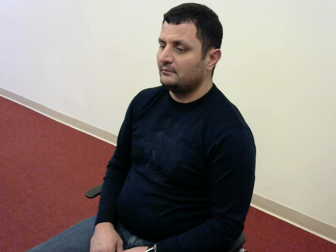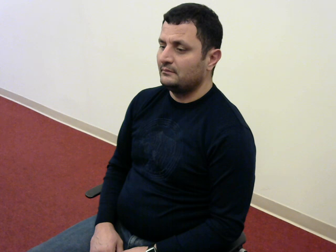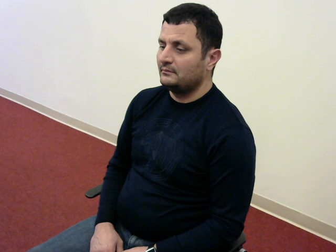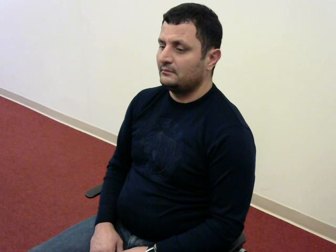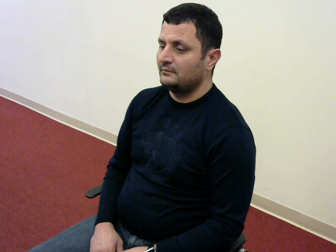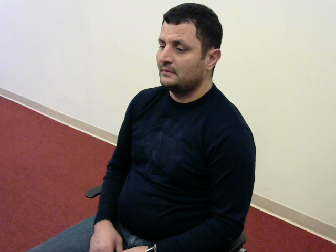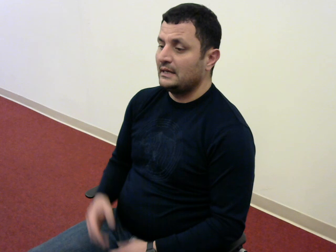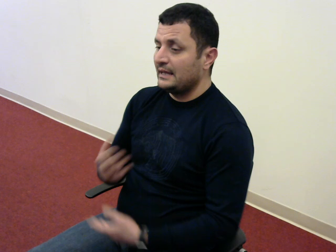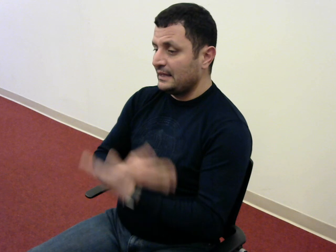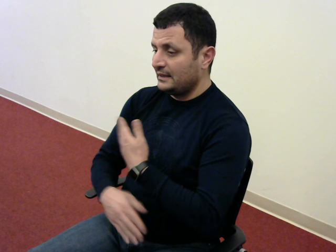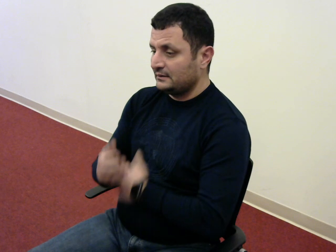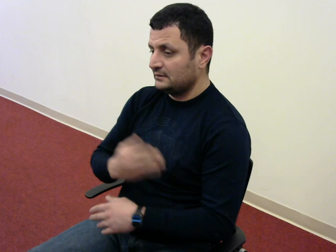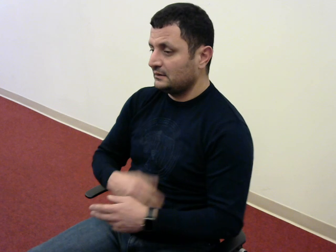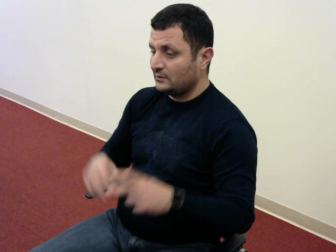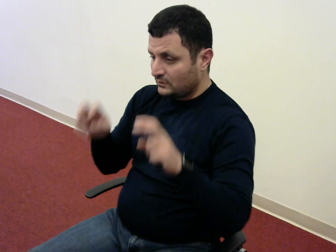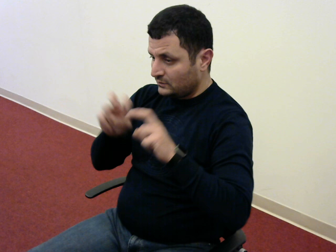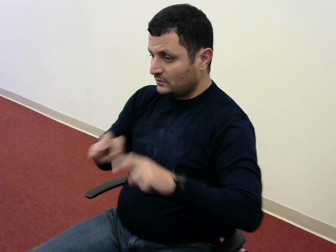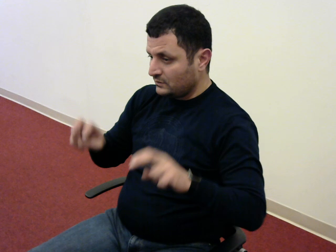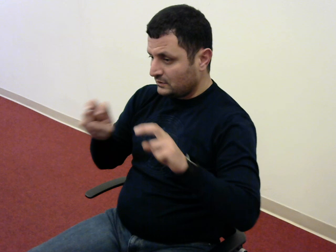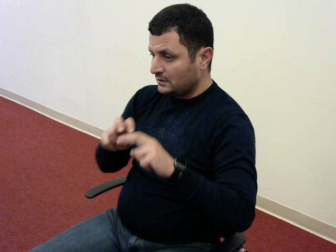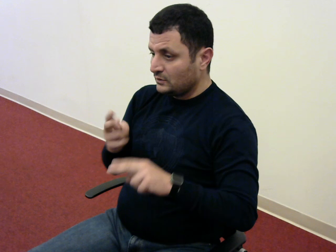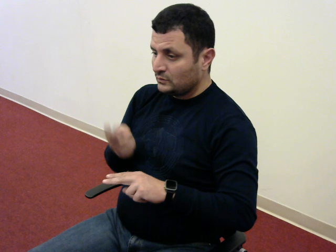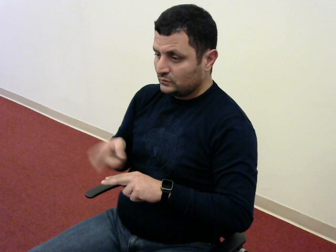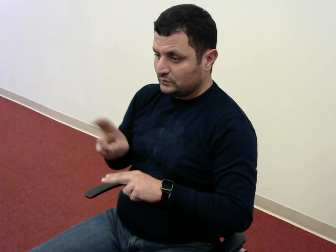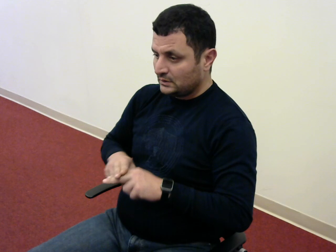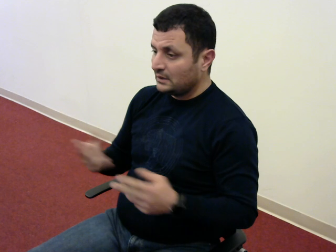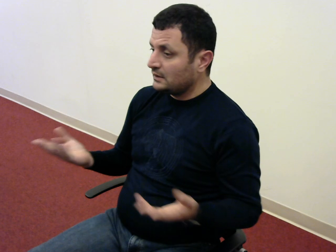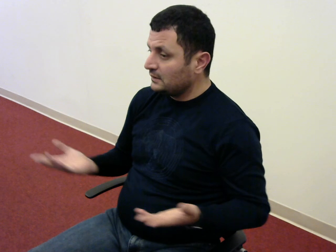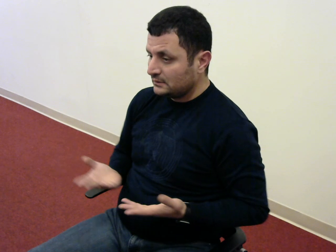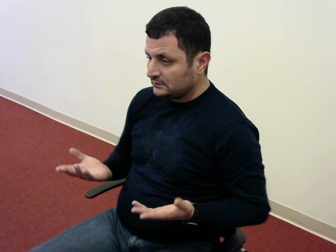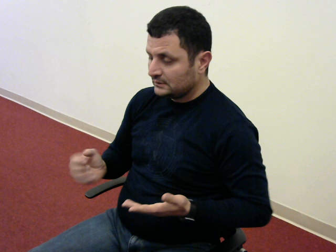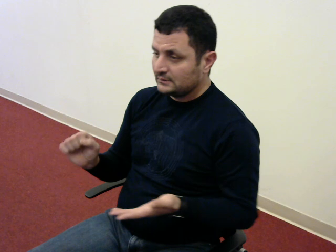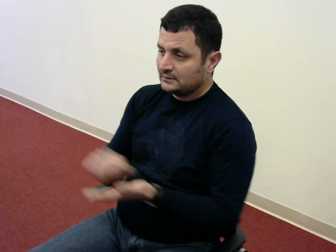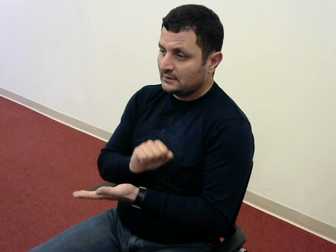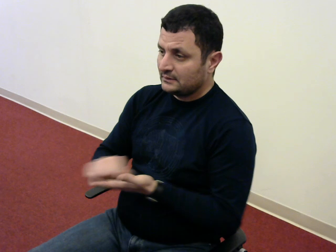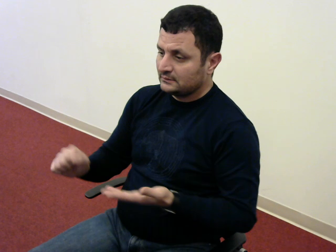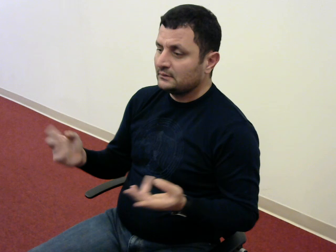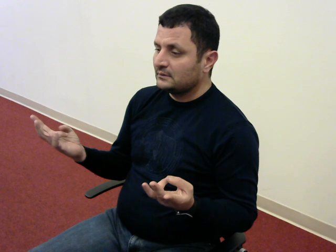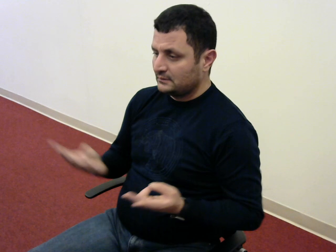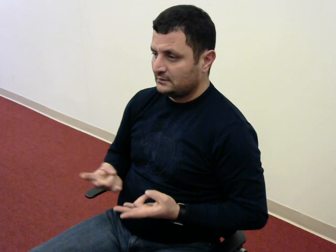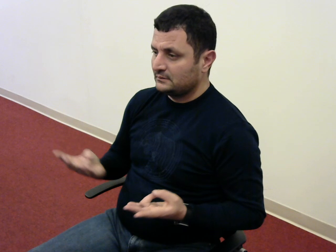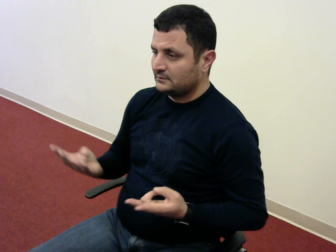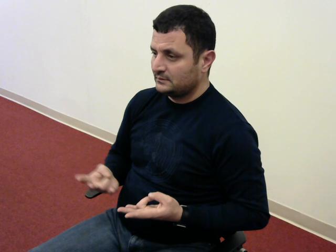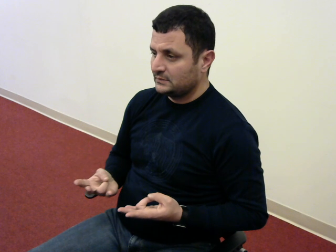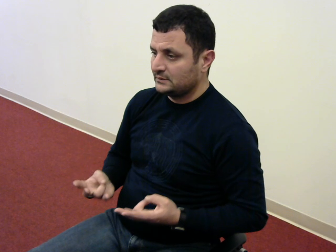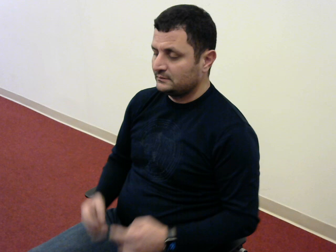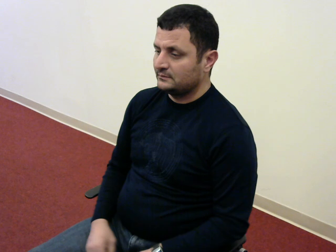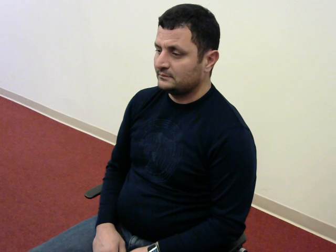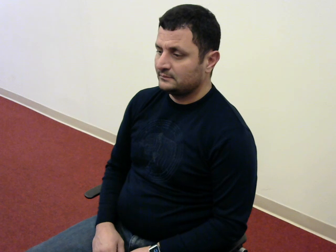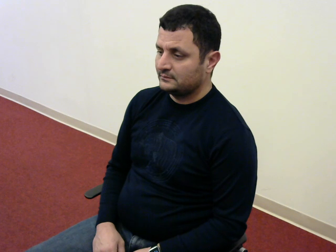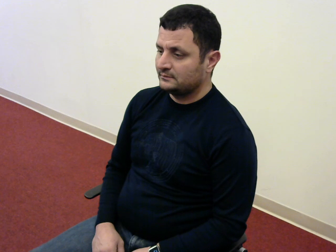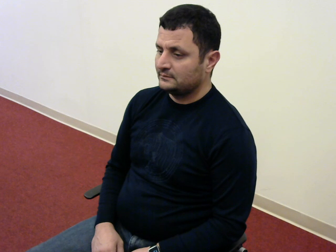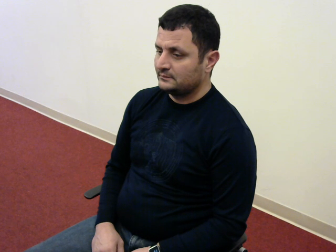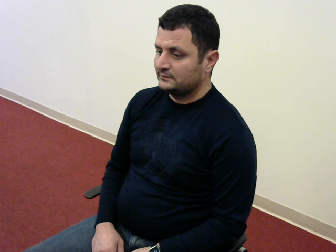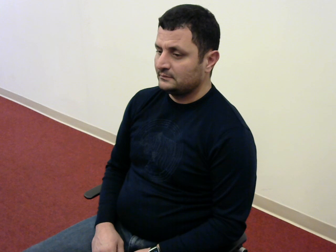Əlilliyin müəyyən edilməsi üçün hansı sənədlər lazımdır